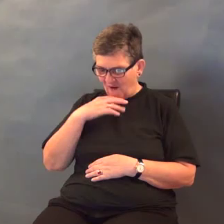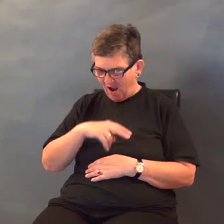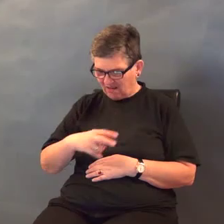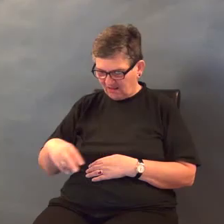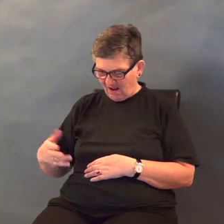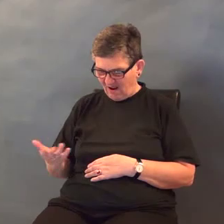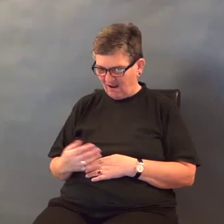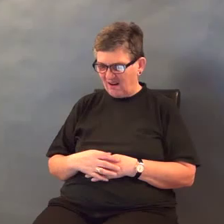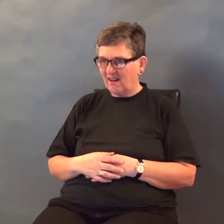Woda, a na butelce szlaczki.